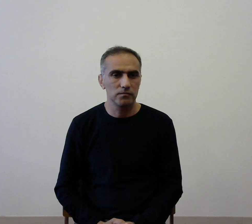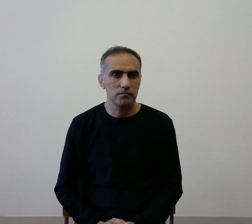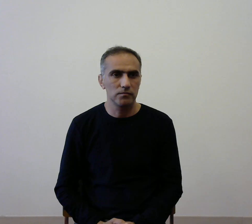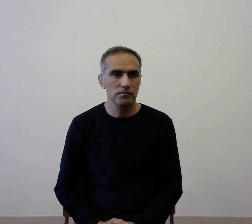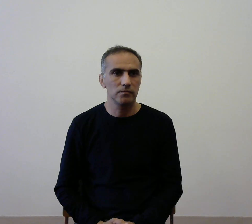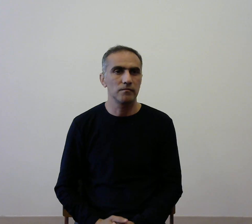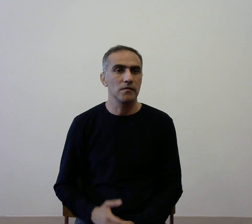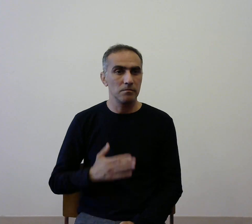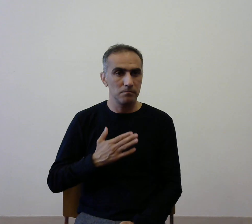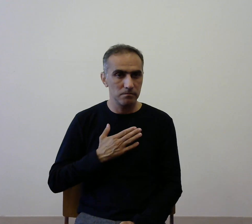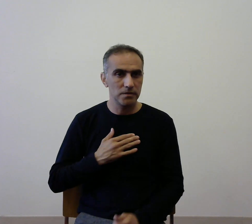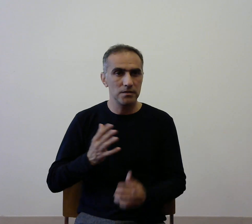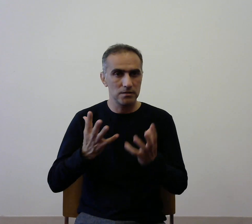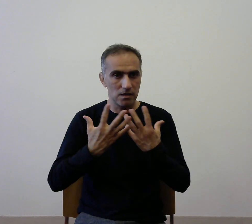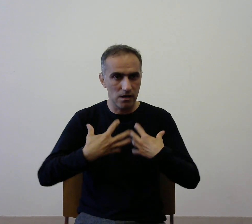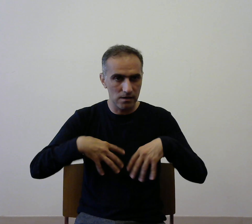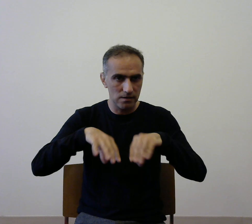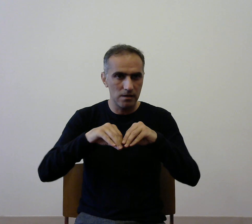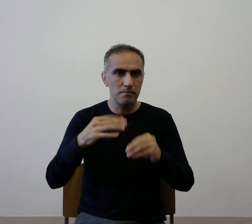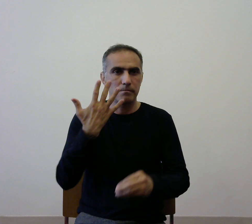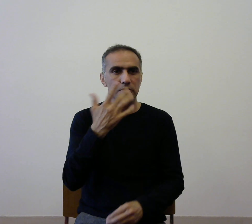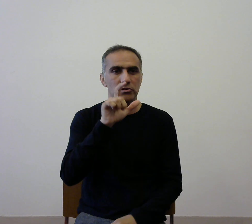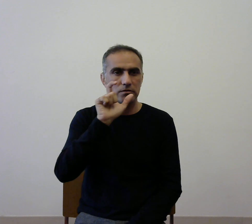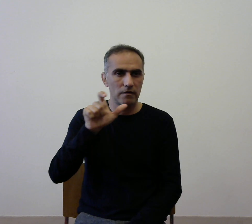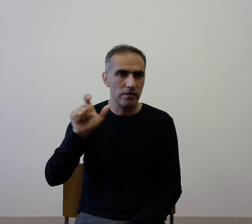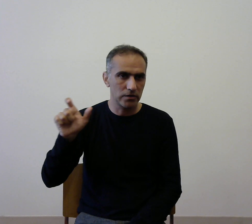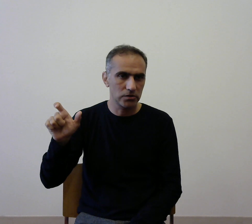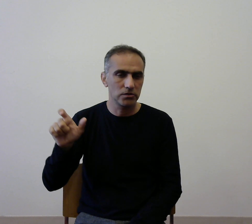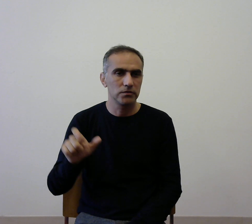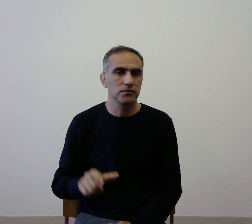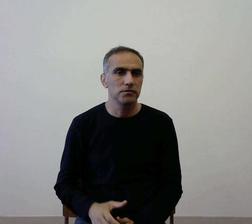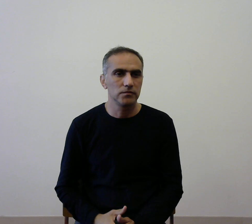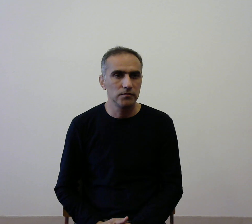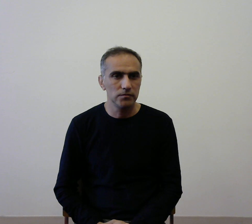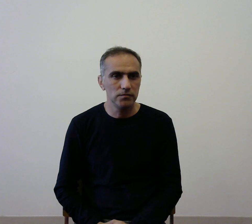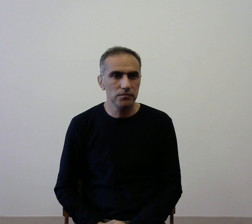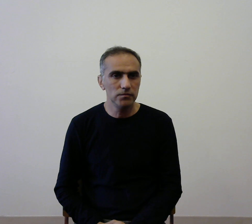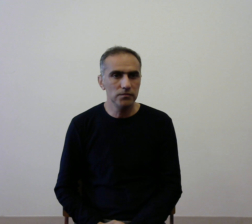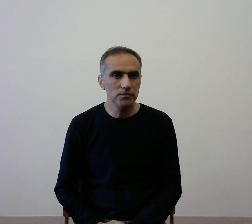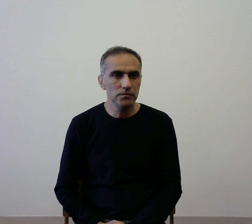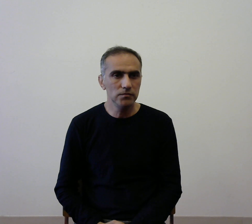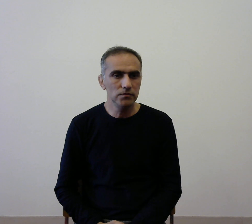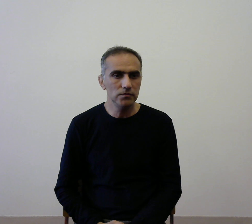Biz ailədə 5 nəfərik